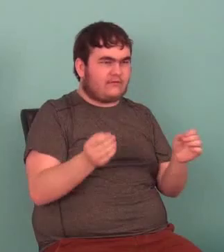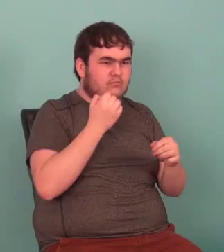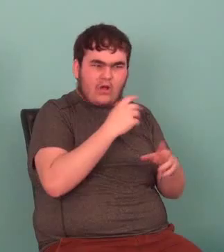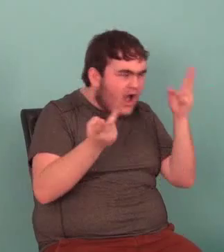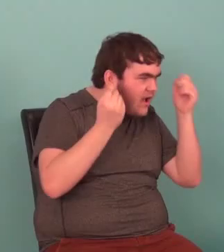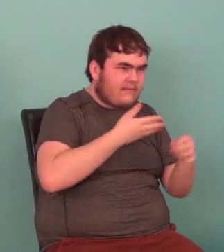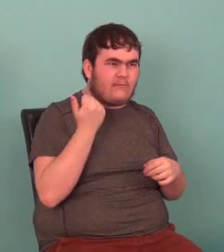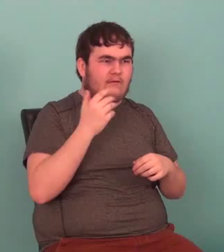Szukają w butach, nie ma.